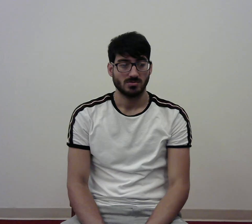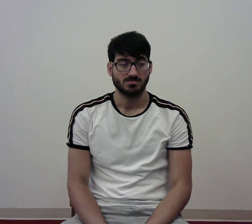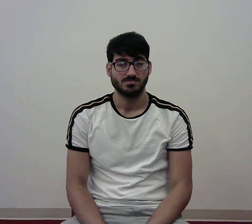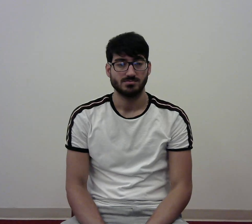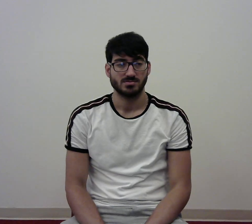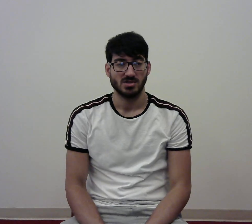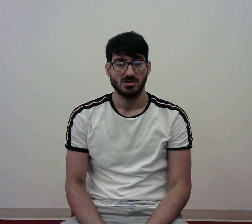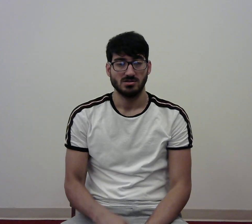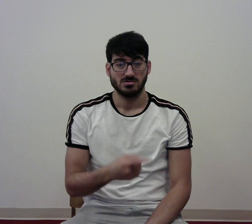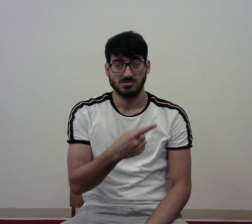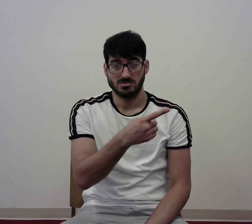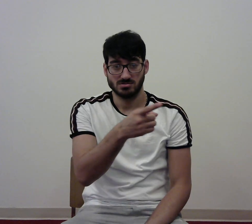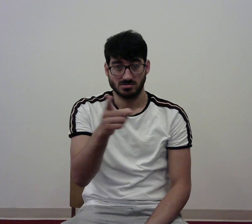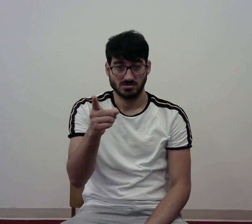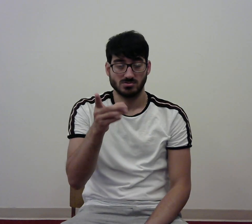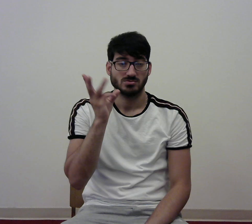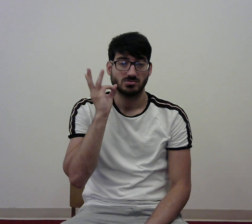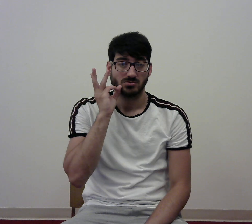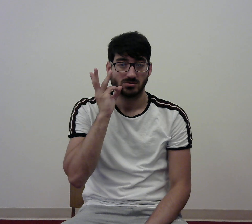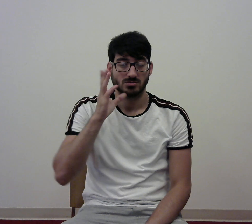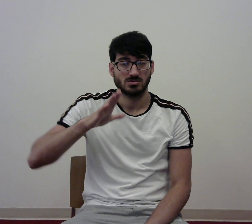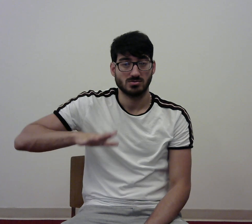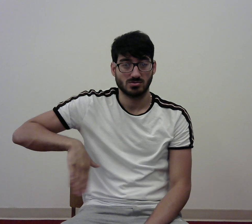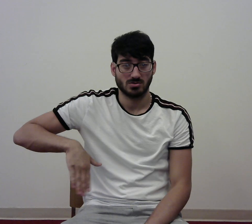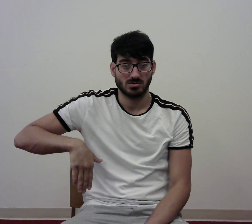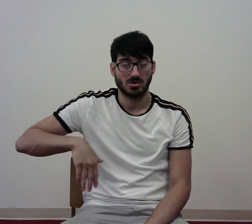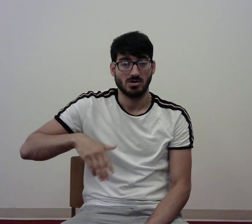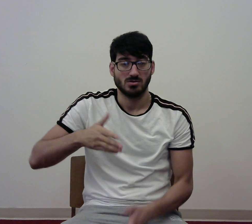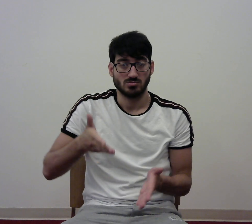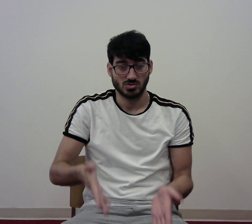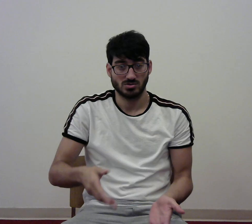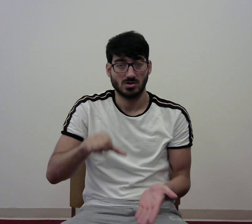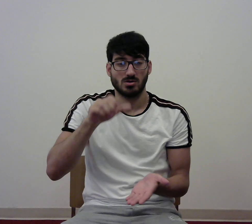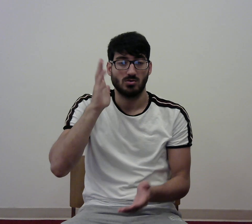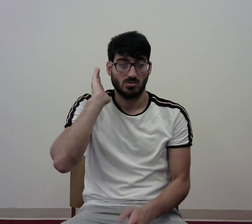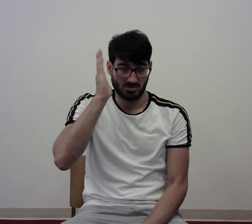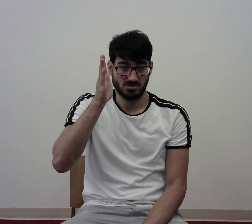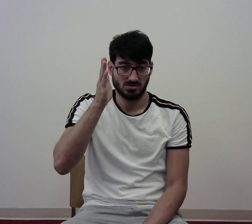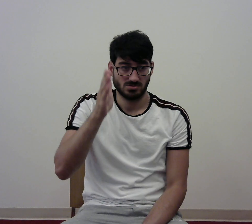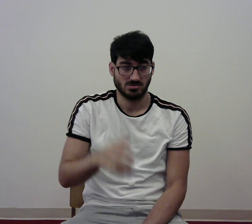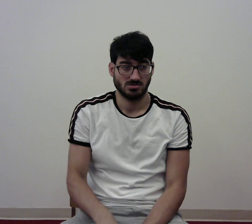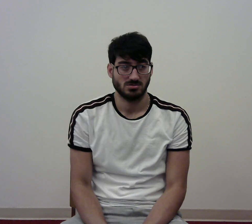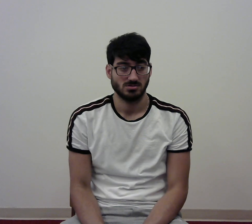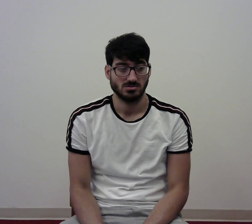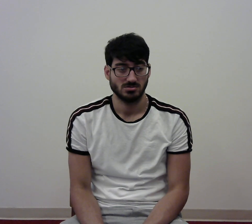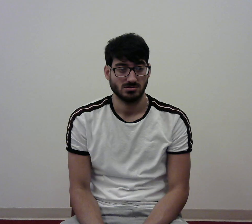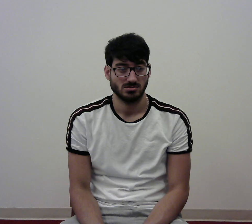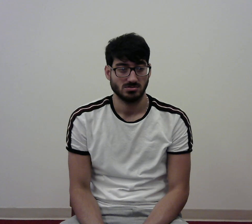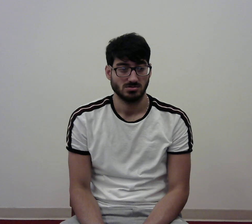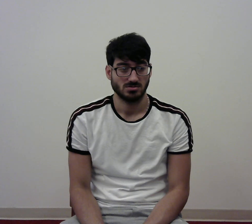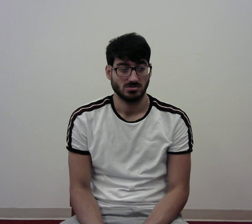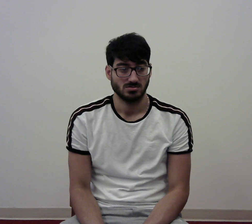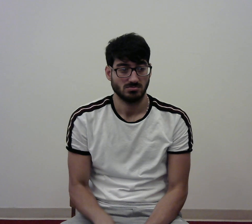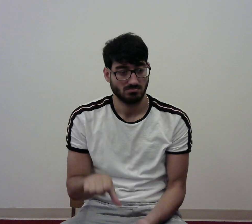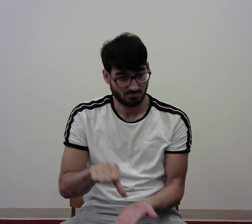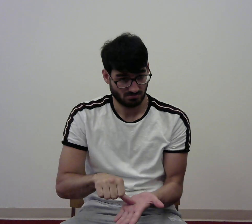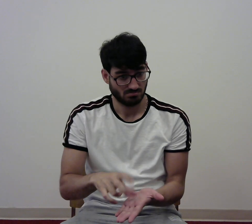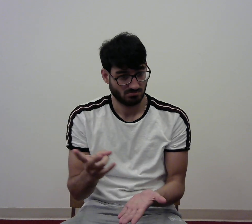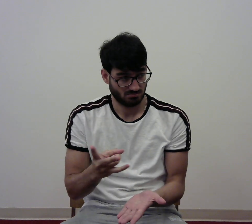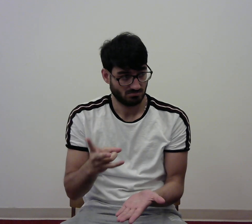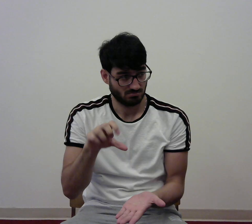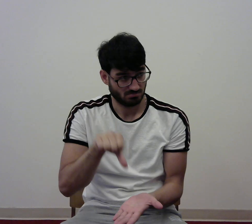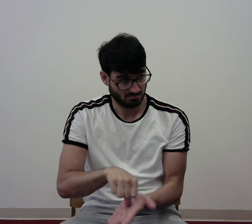Siz günortadan sonra burda olacaqsınızmı?